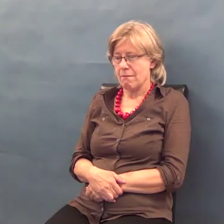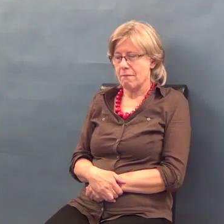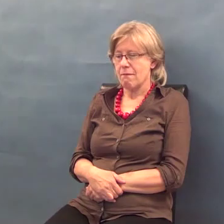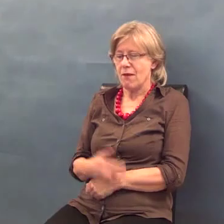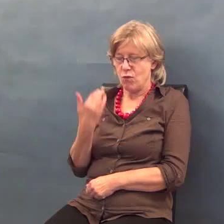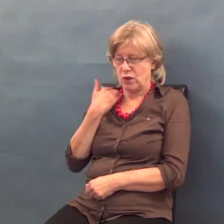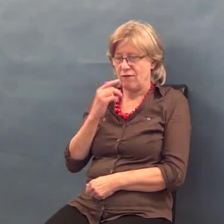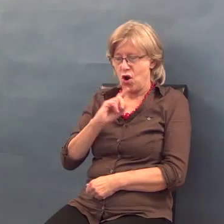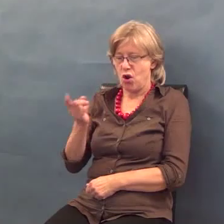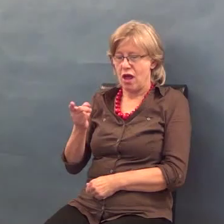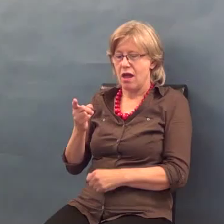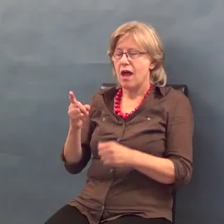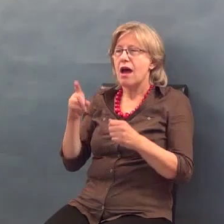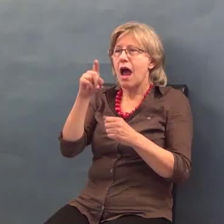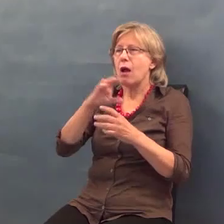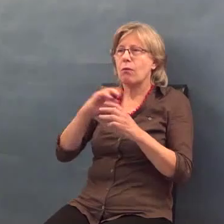Nie wolno alkoholu.